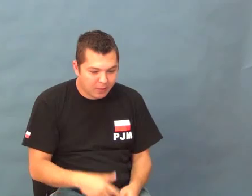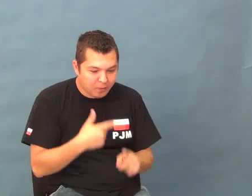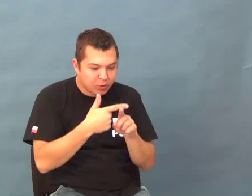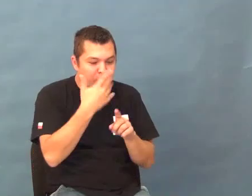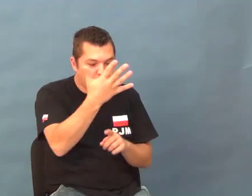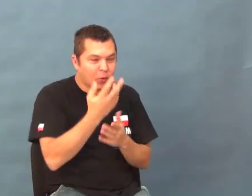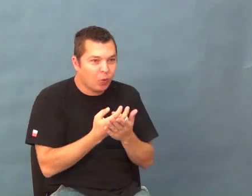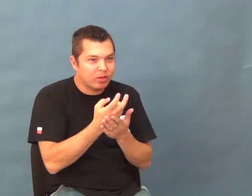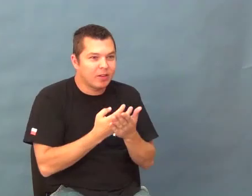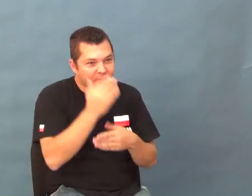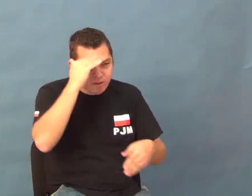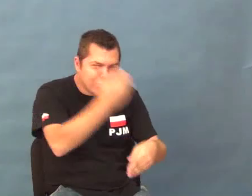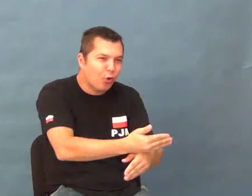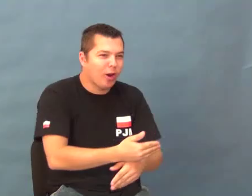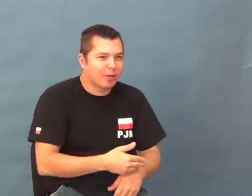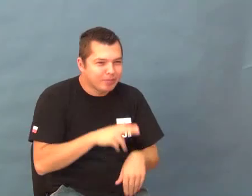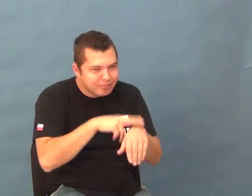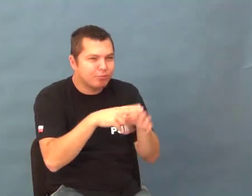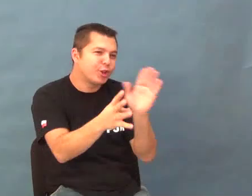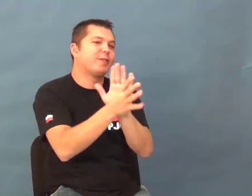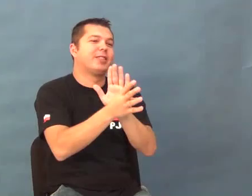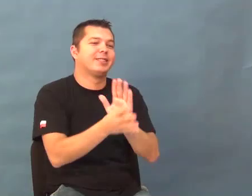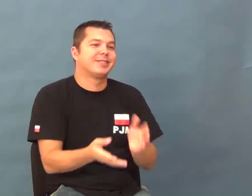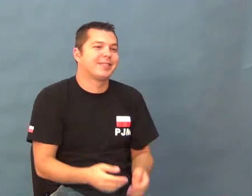Dwudziestego piątego lutego wieczorem, o godzinie dziewiętnastej.